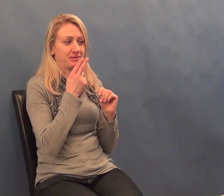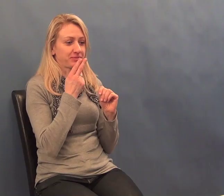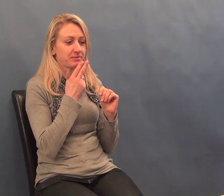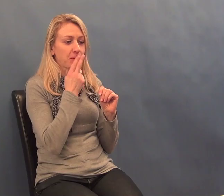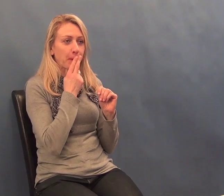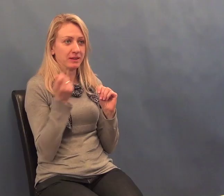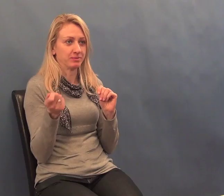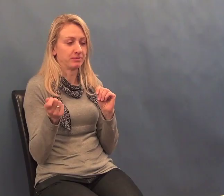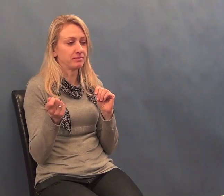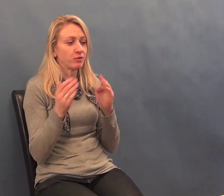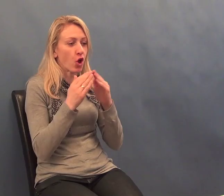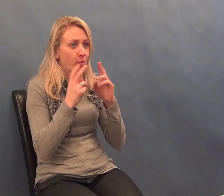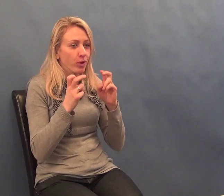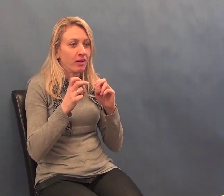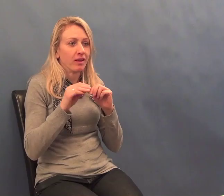Charlie Chaplin siedzi w domu.